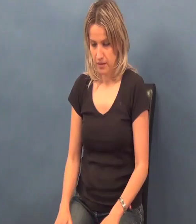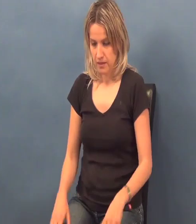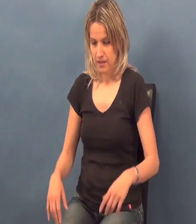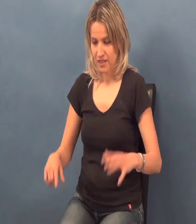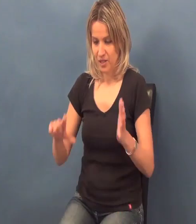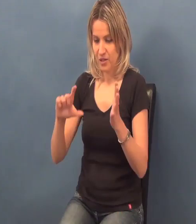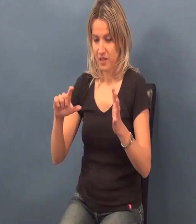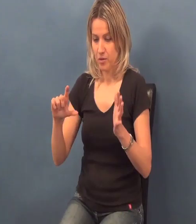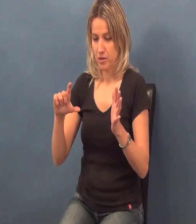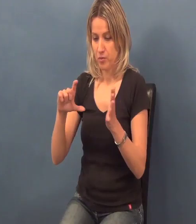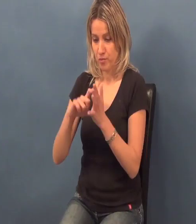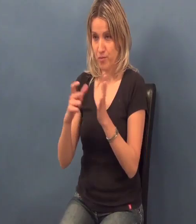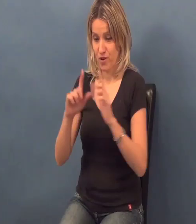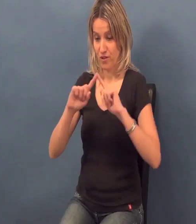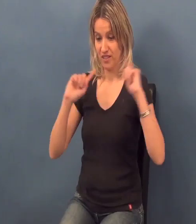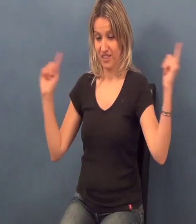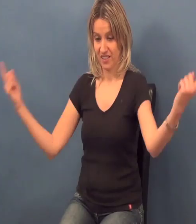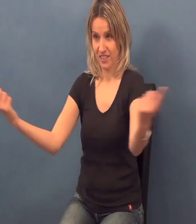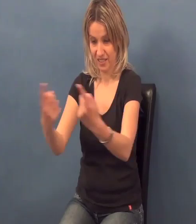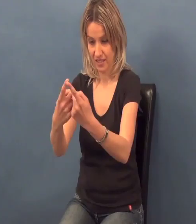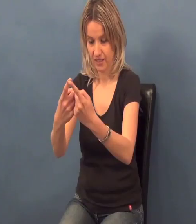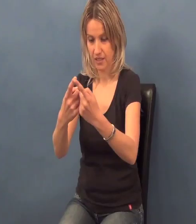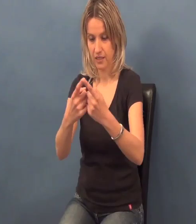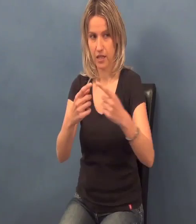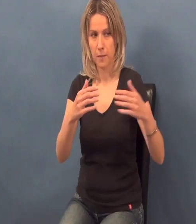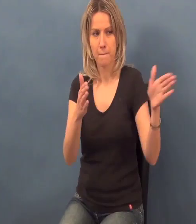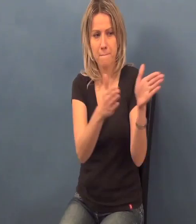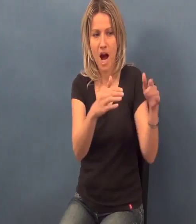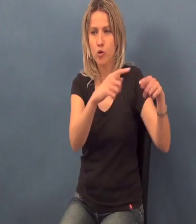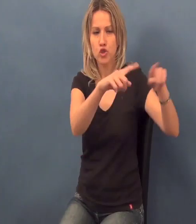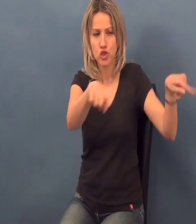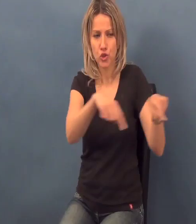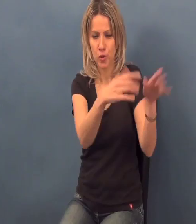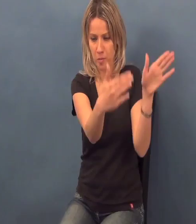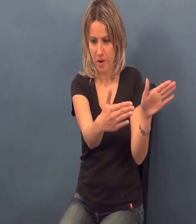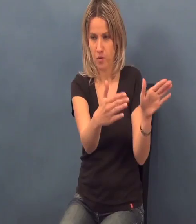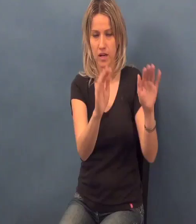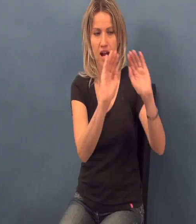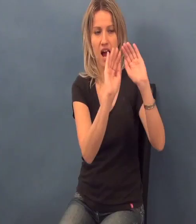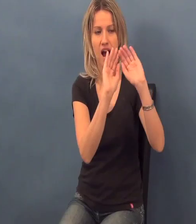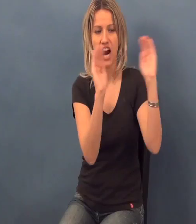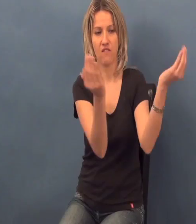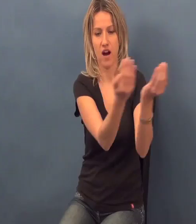Jest pokój, a w nim jest mały stołek po lewej stronie i na nim stoi kuliste akwarium.